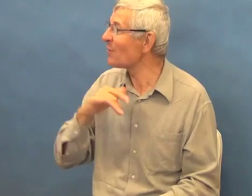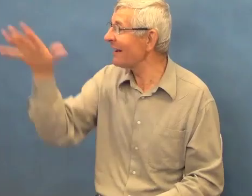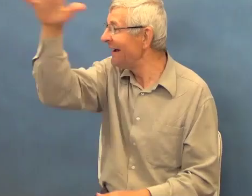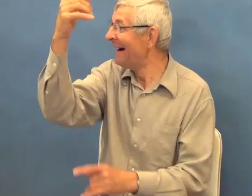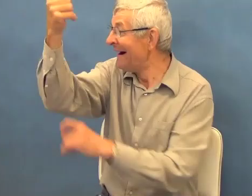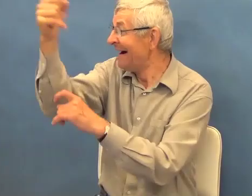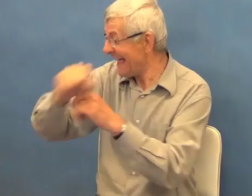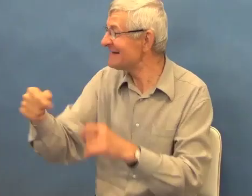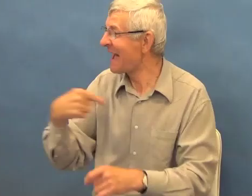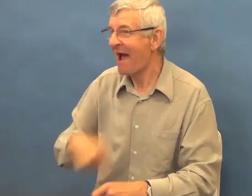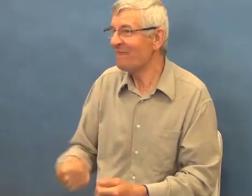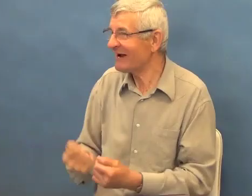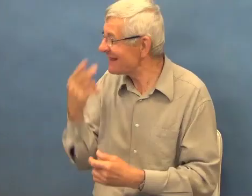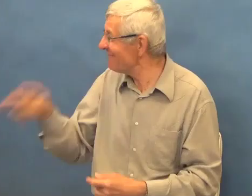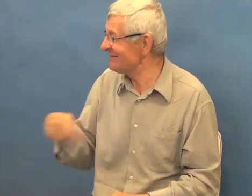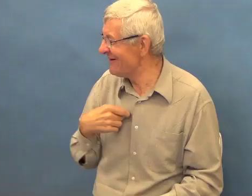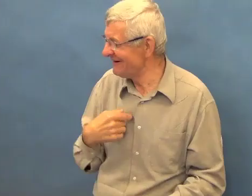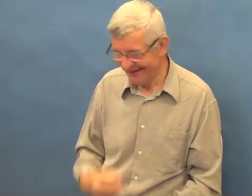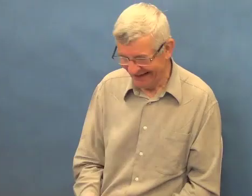Nad morzem jest taki znak na słupie, a w Krakowie tego nie widziałem.